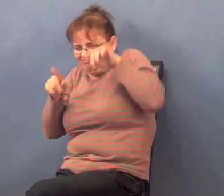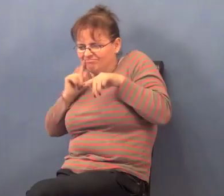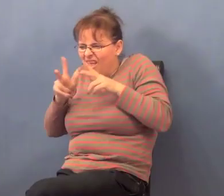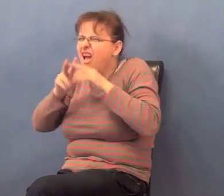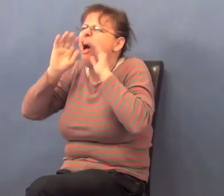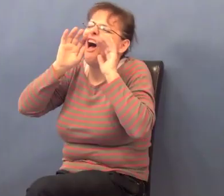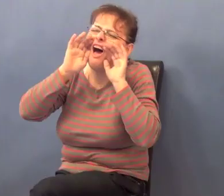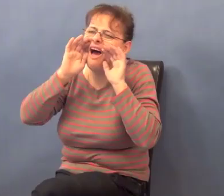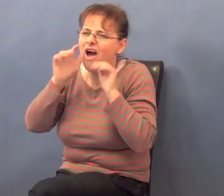Chłopiec znowu woła.